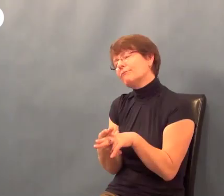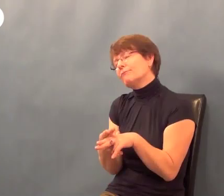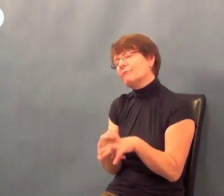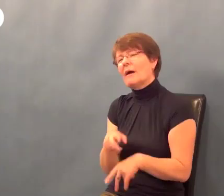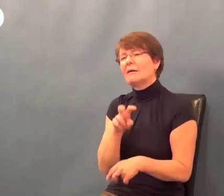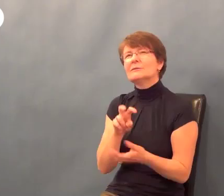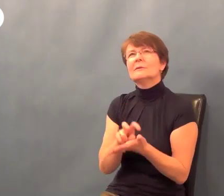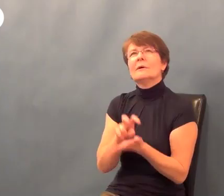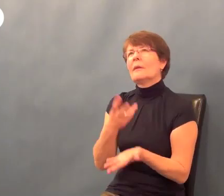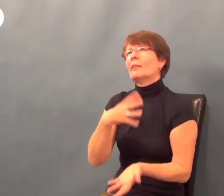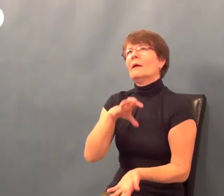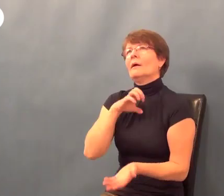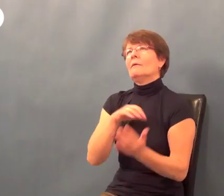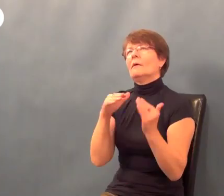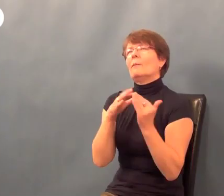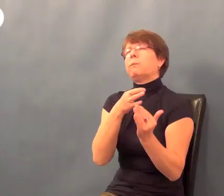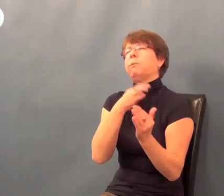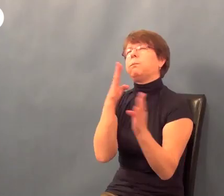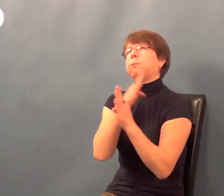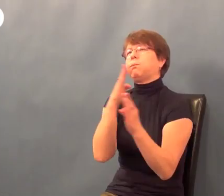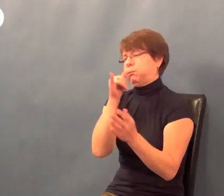Żaba nie mogła wytrzymać w słoiku, było jej duszno.